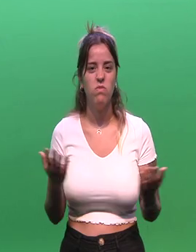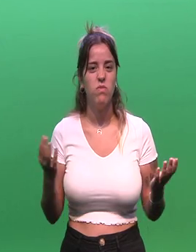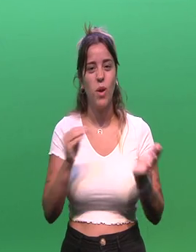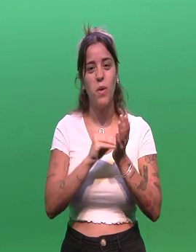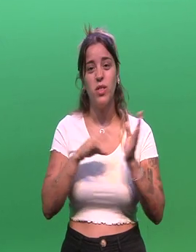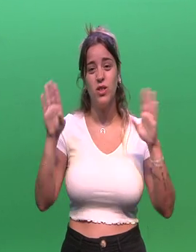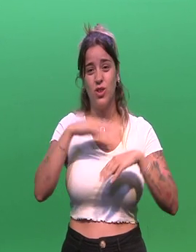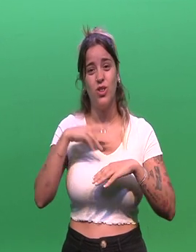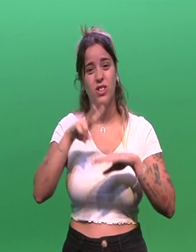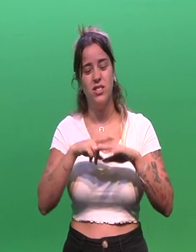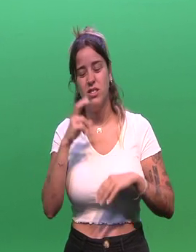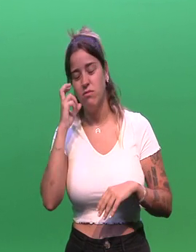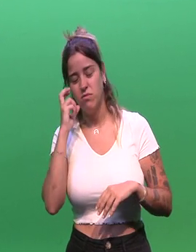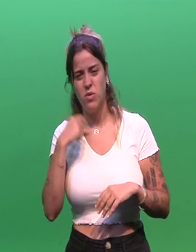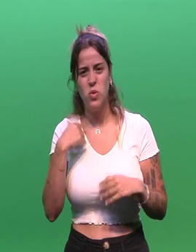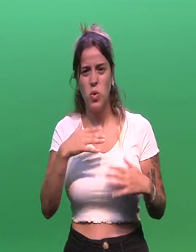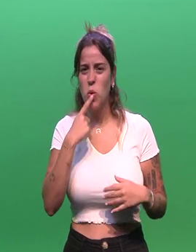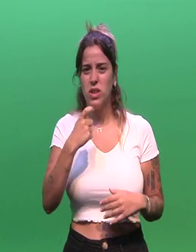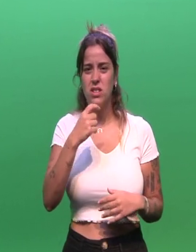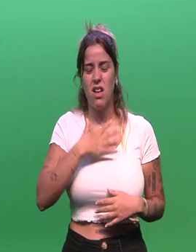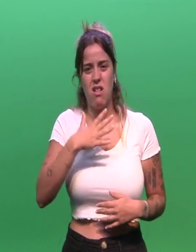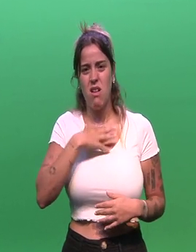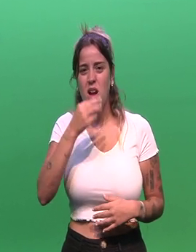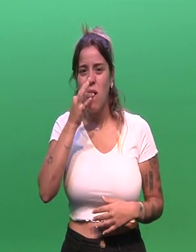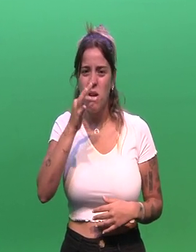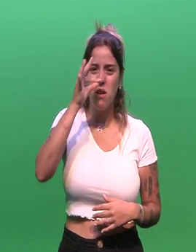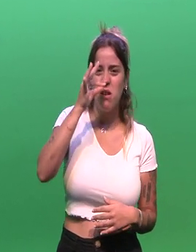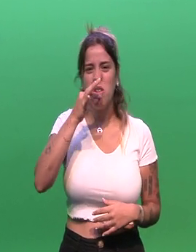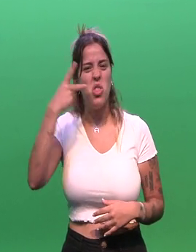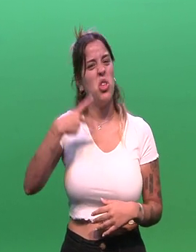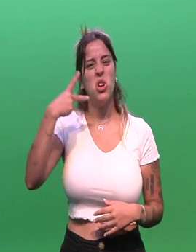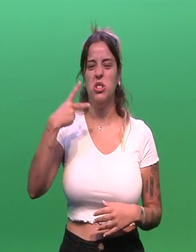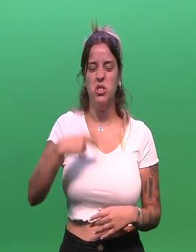De vegades a la nit, quan estic estirada, em costa respirar pel nas i per la boca.